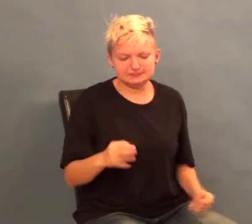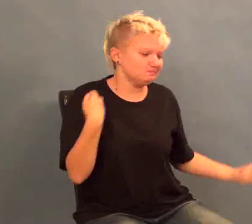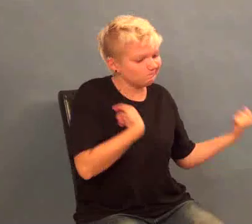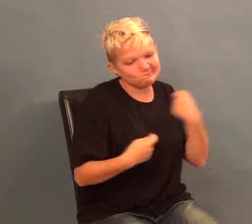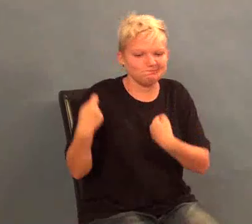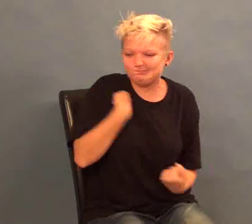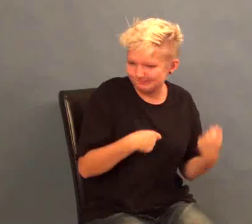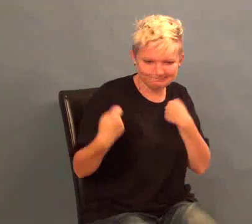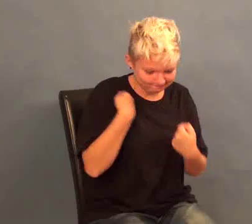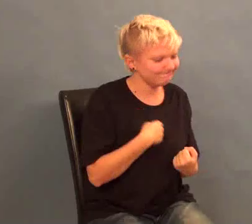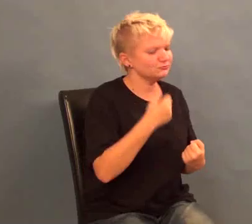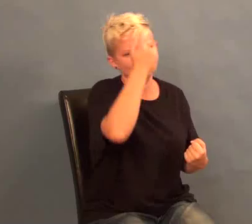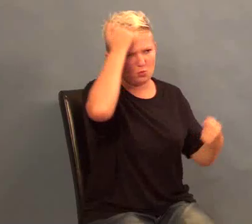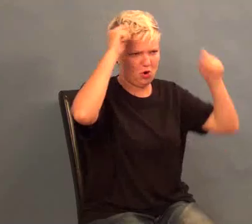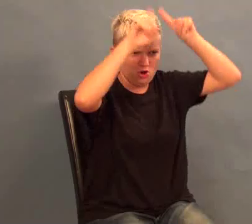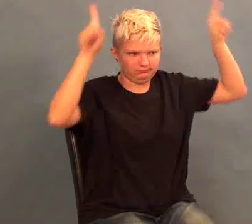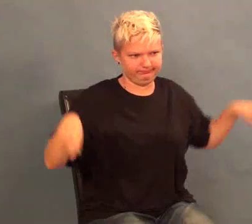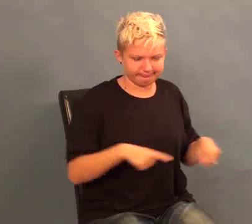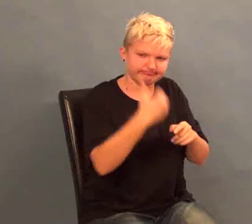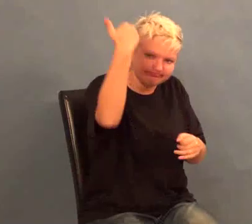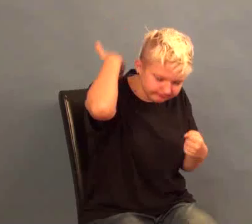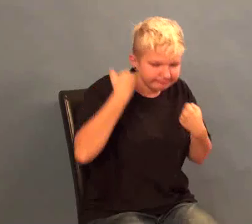Ubiera się, wkłada szkło do plecaka i zakłada go na plecy.